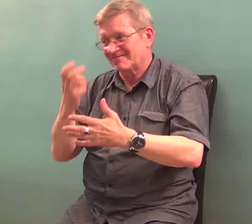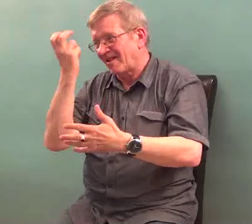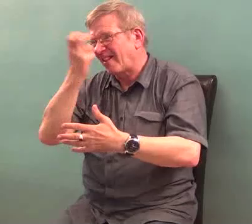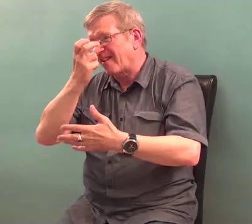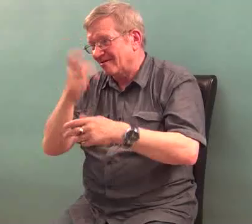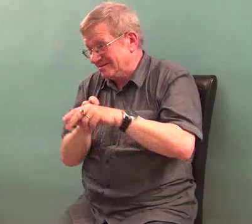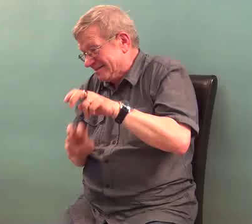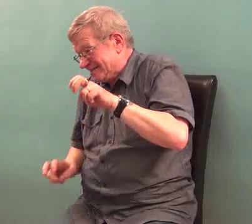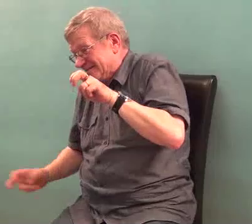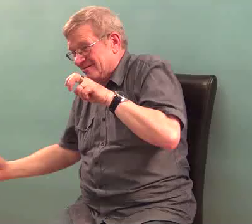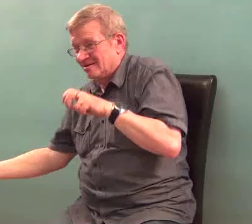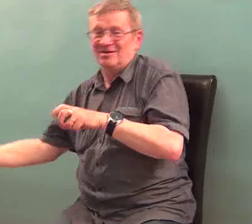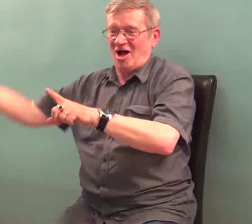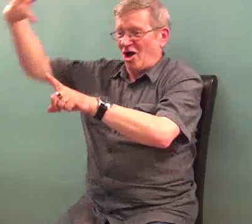Obszedł górę dookoła i wsiadł na rogi jelenia.